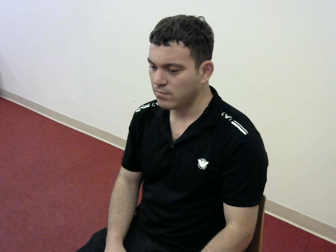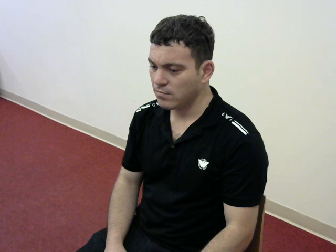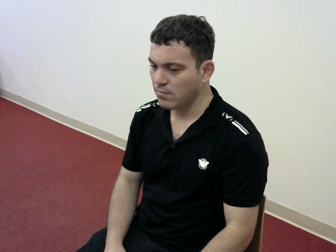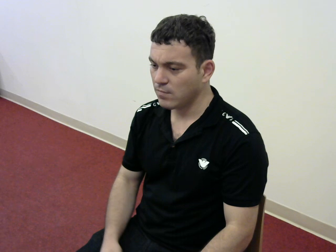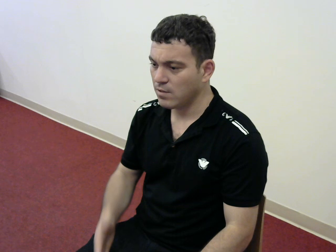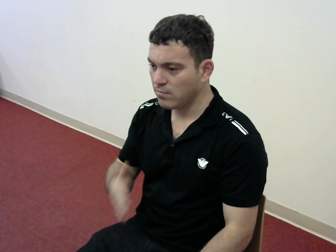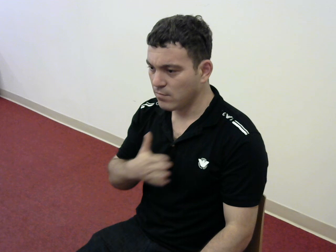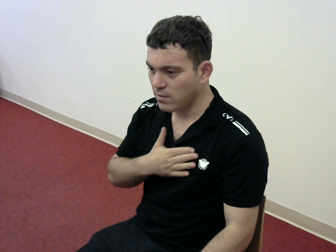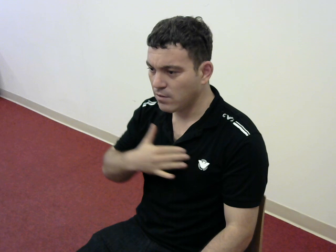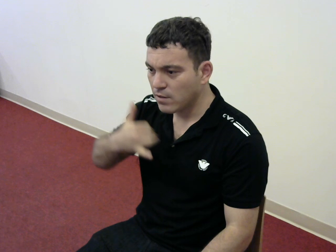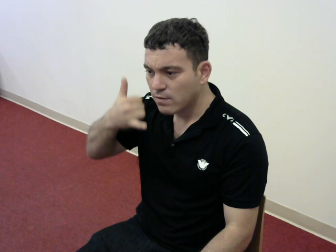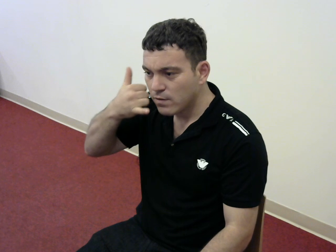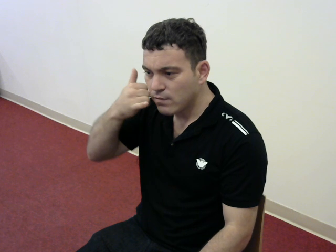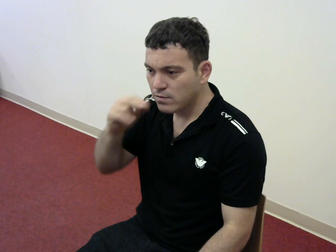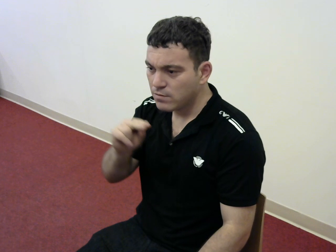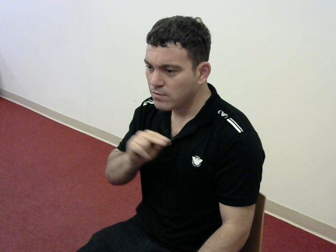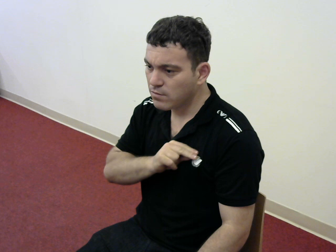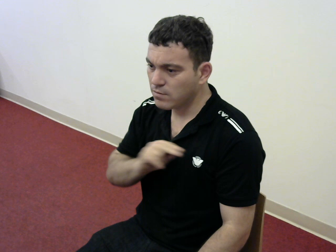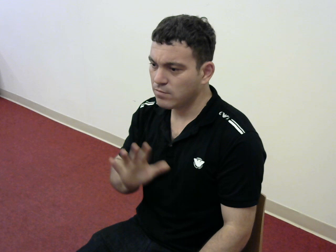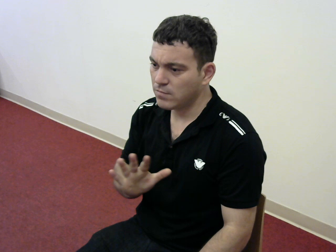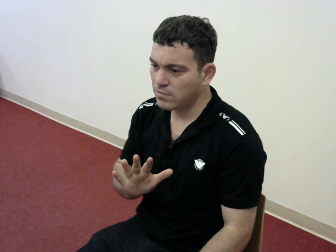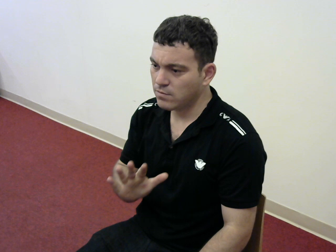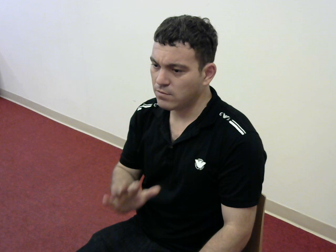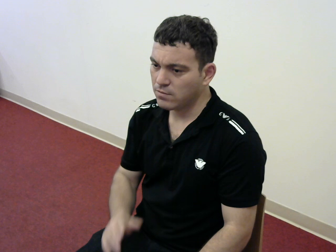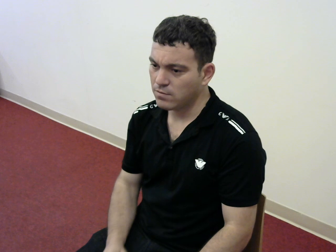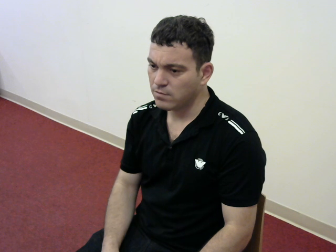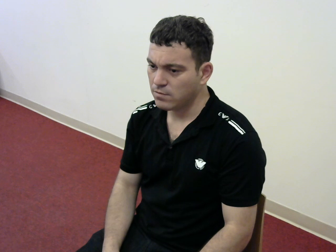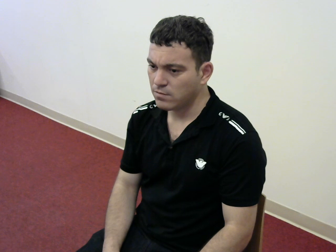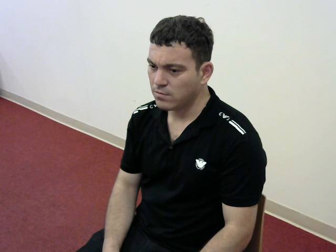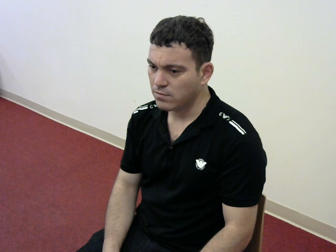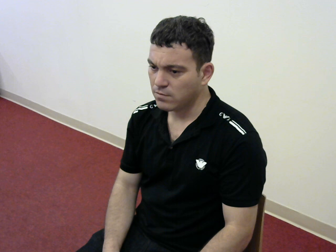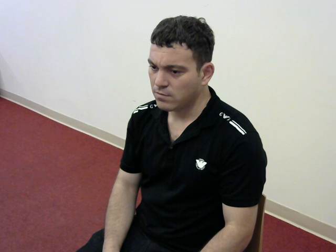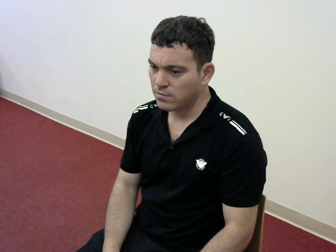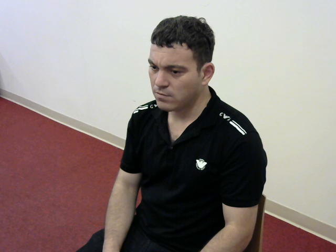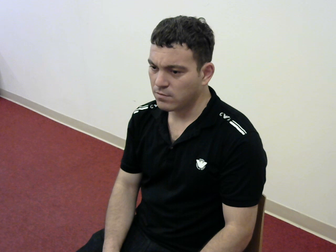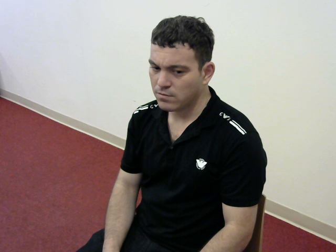Mənim telefonum özümdə deyil